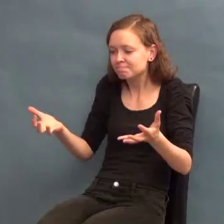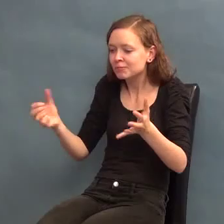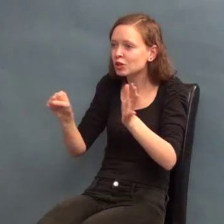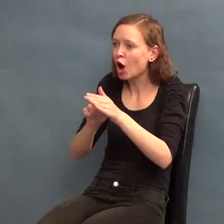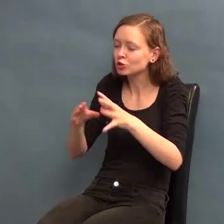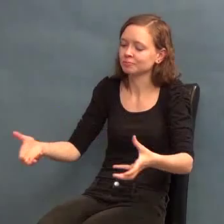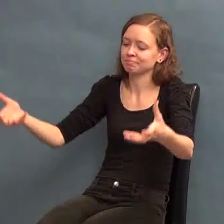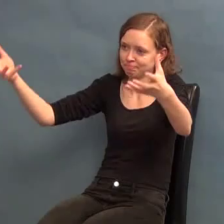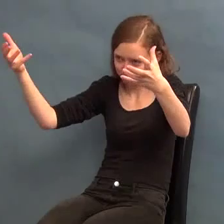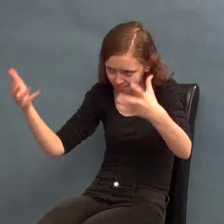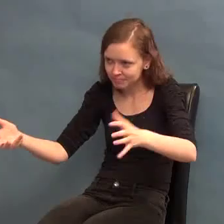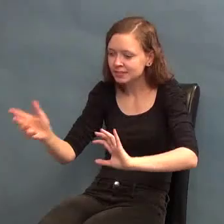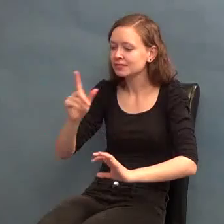Niesie ją do stołu i tam stawia.